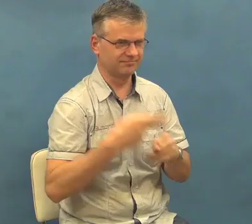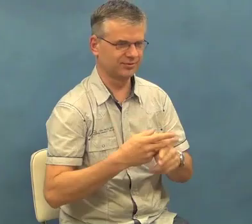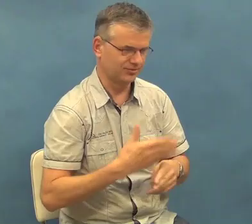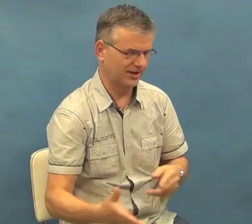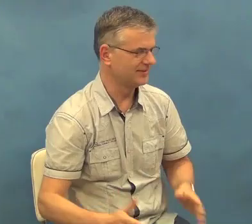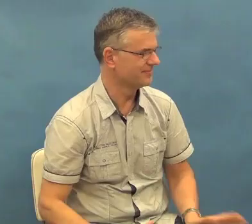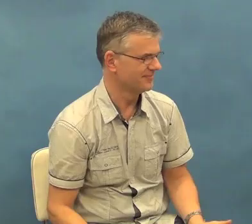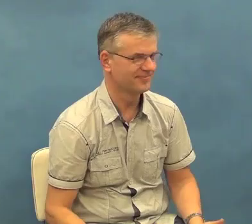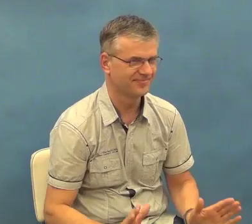Czekam.